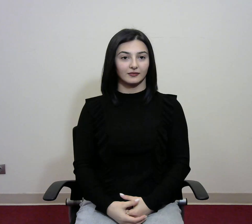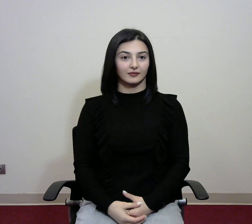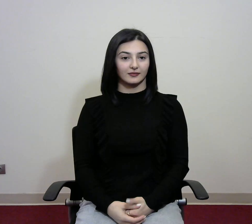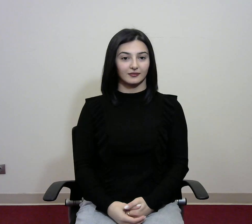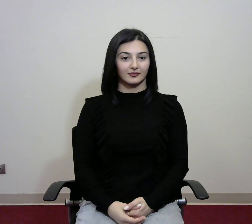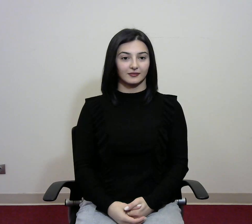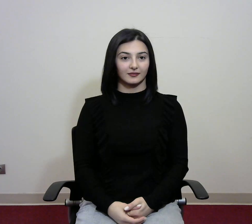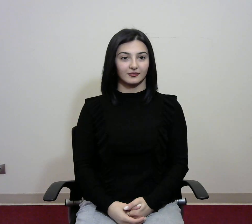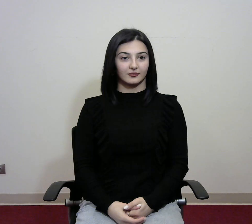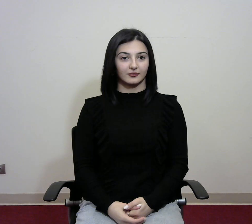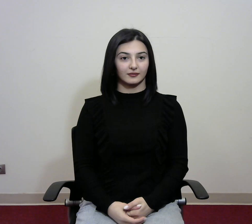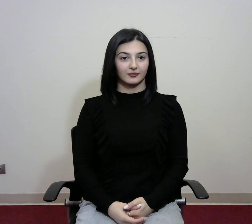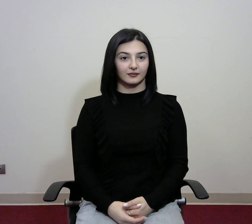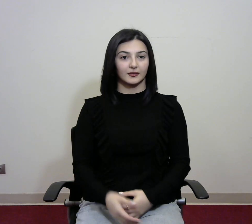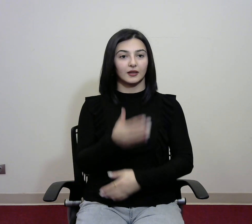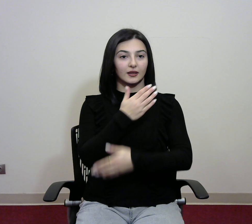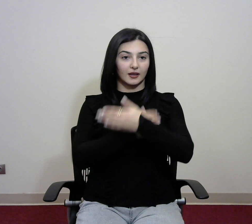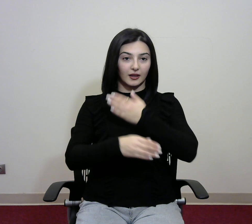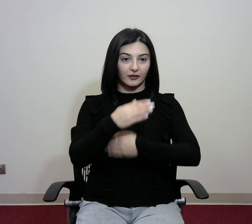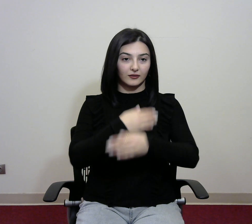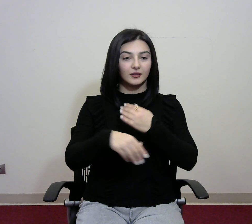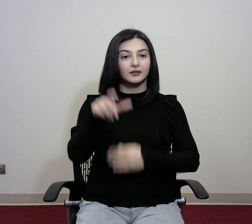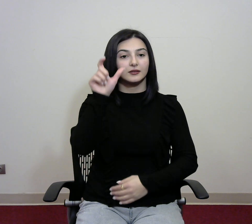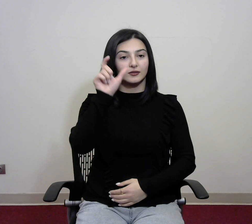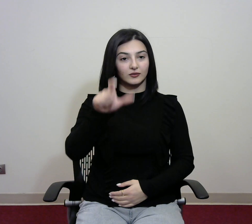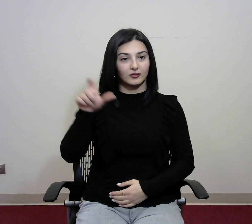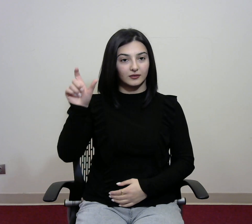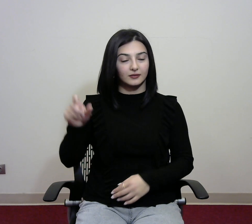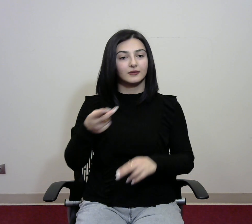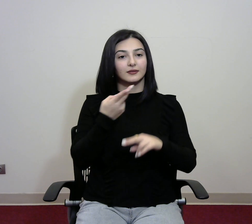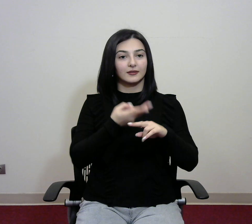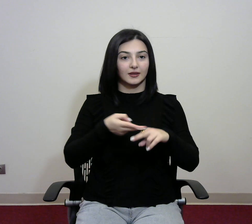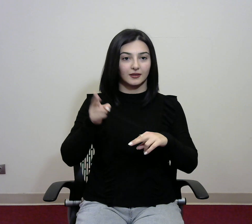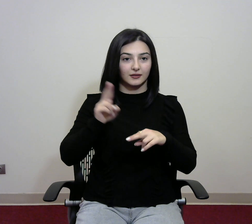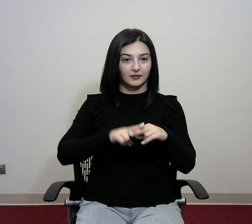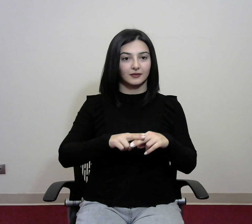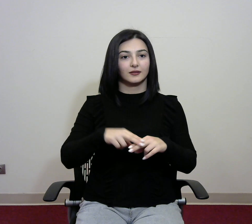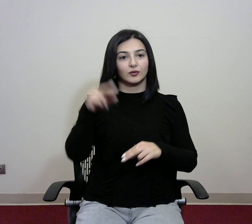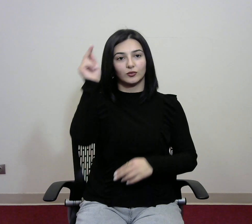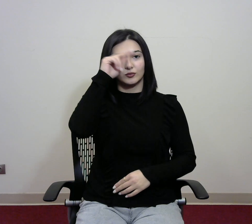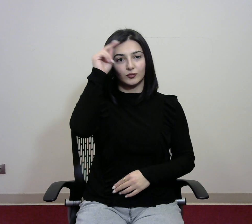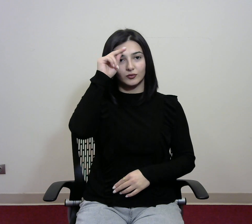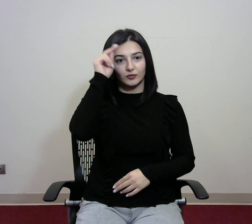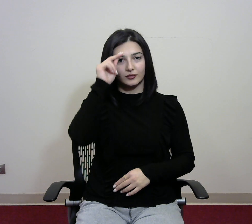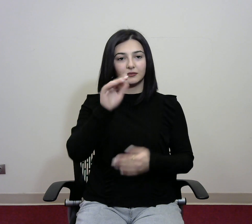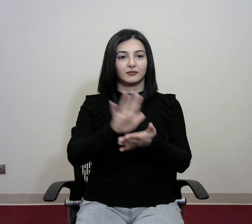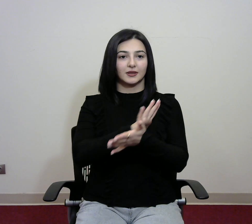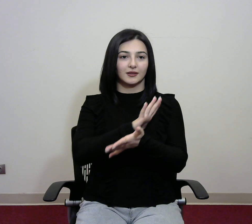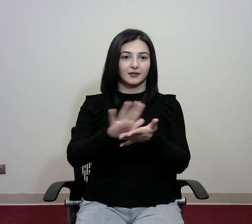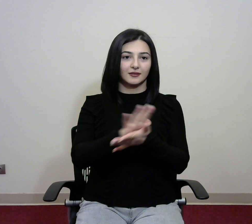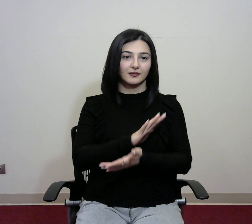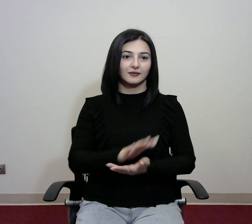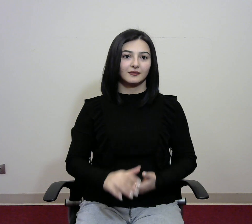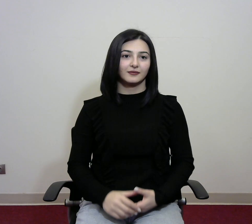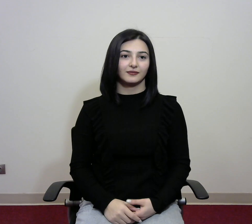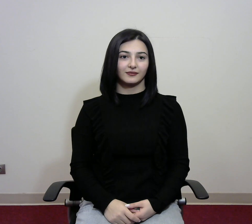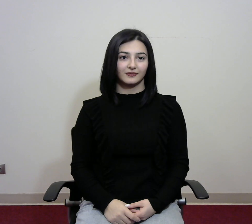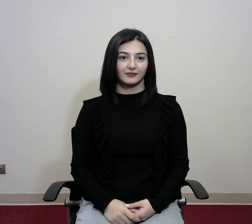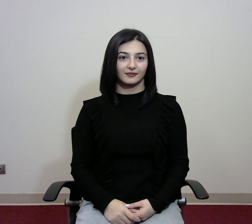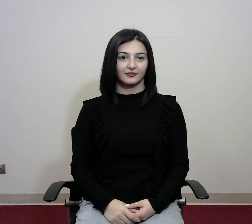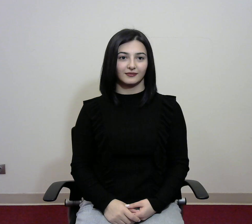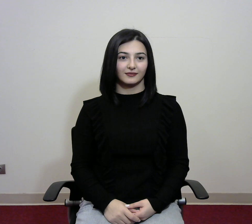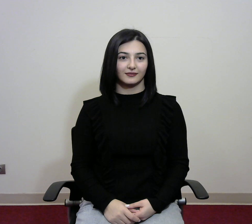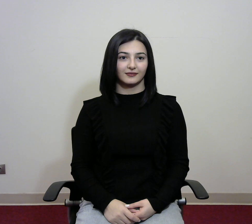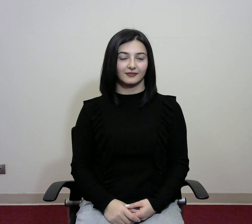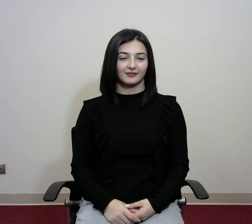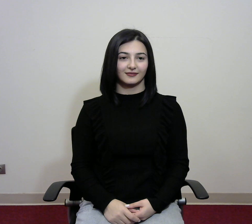Əlilliyi olan şəxslərə təhsil pulsuzdur